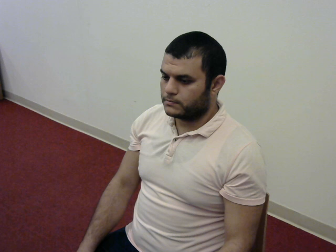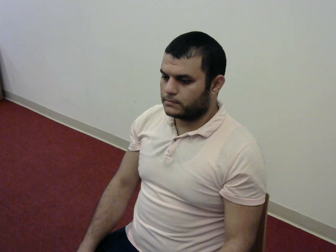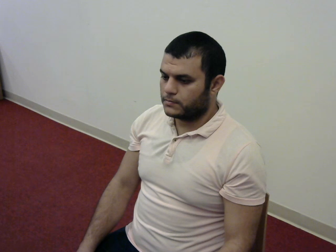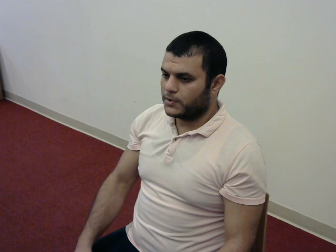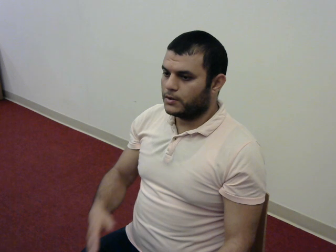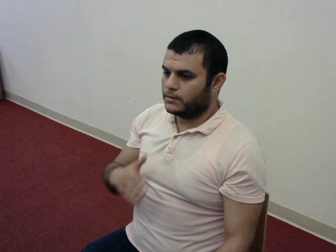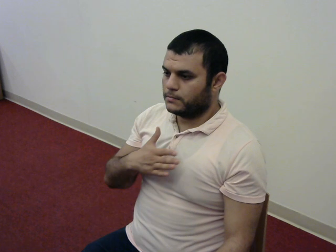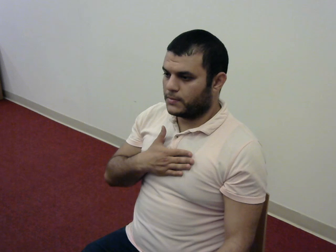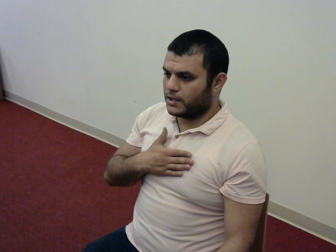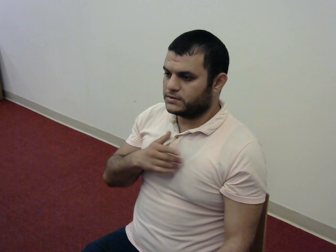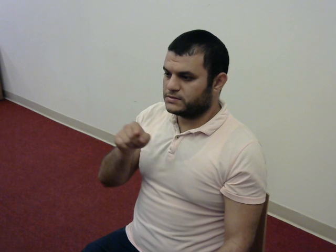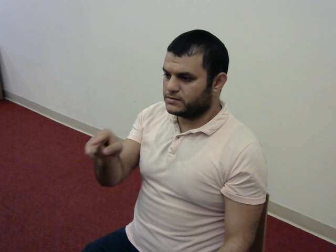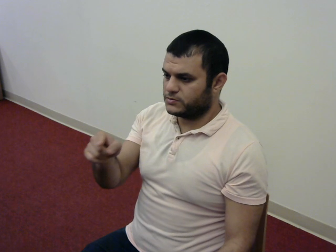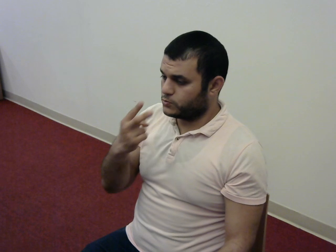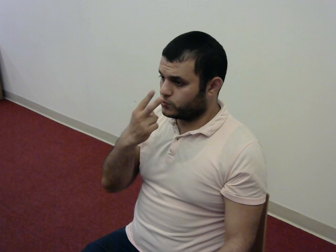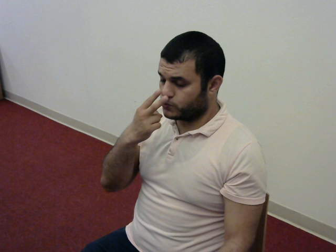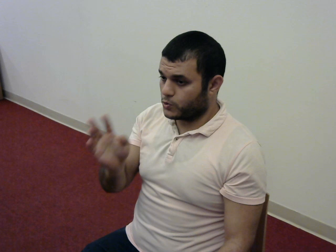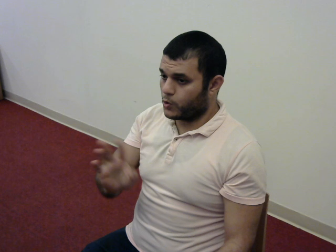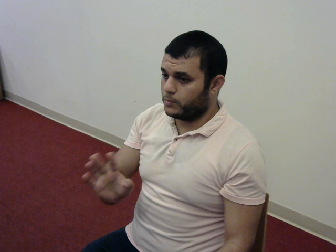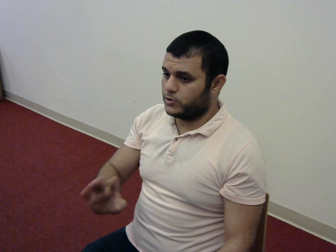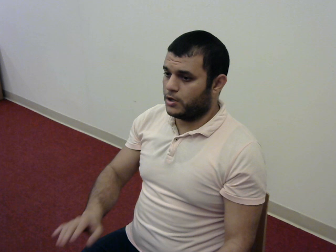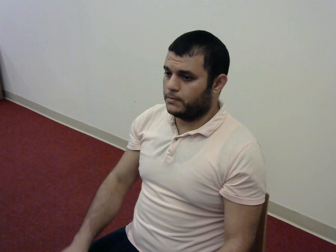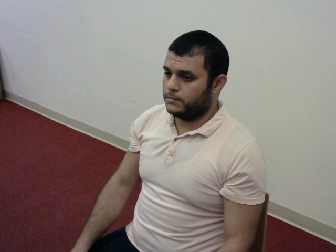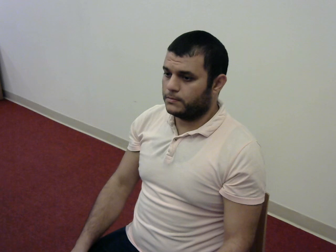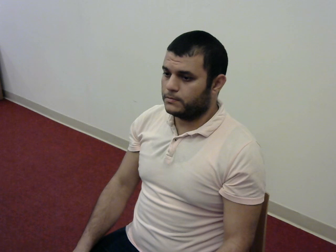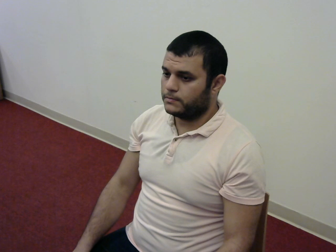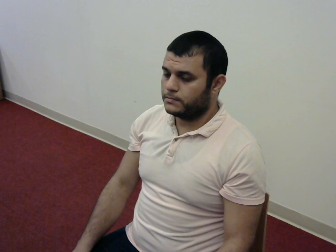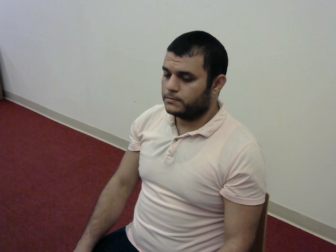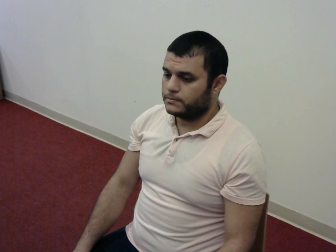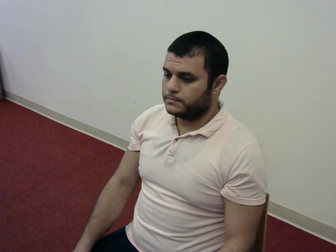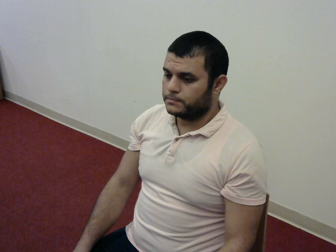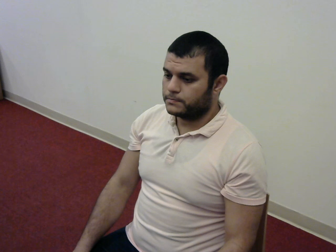Mən sizi görmürəm